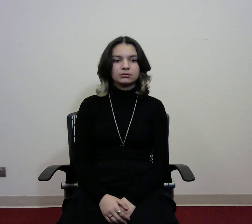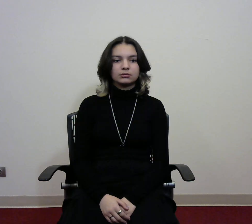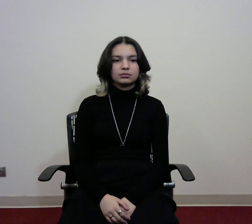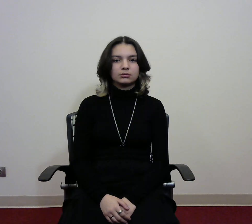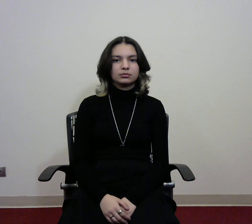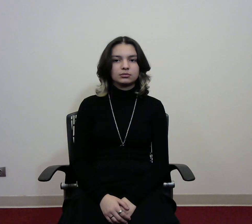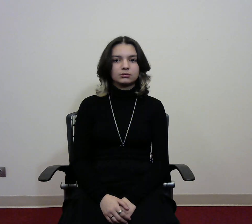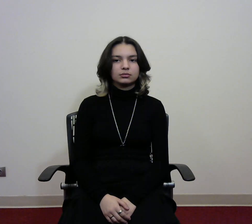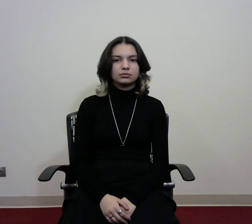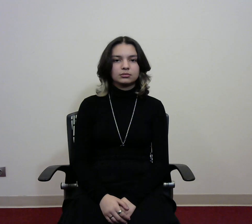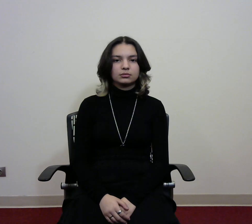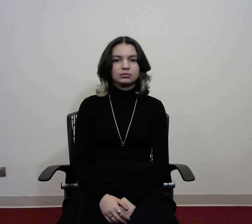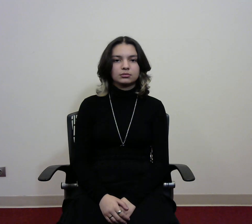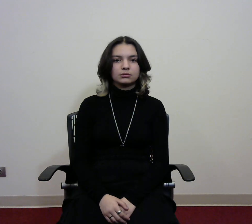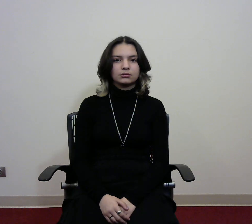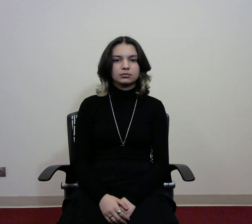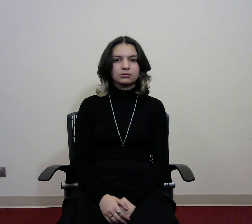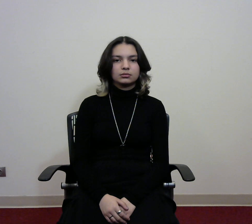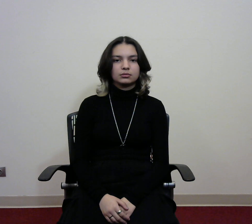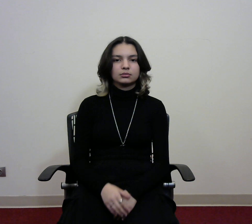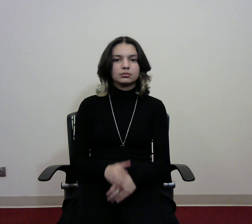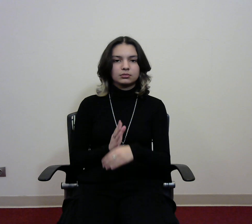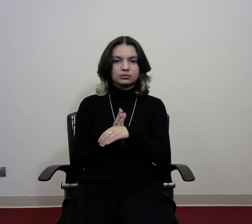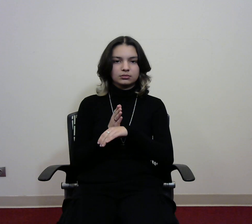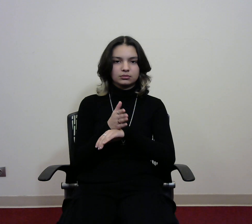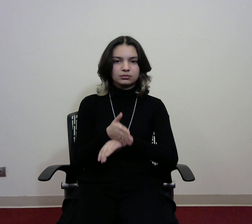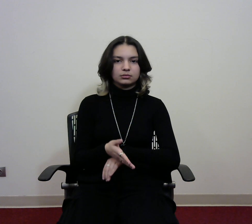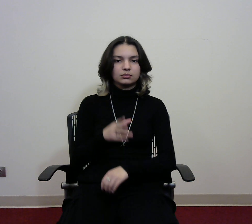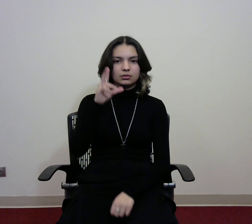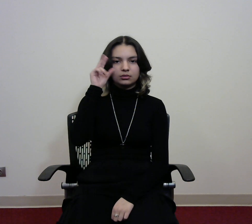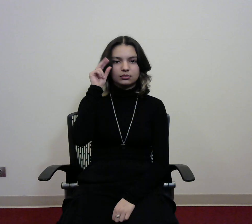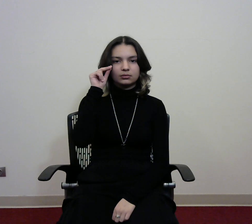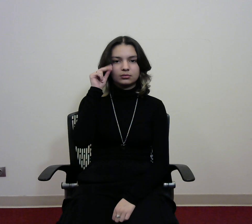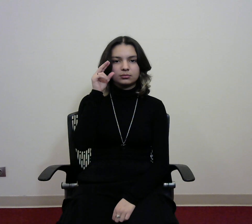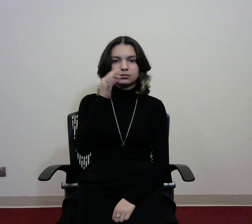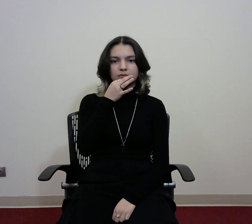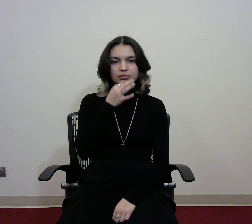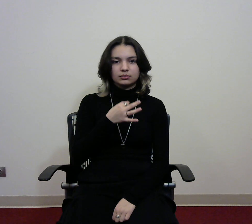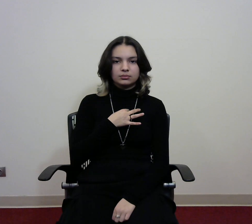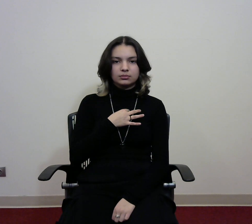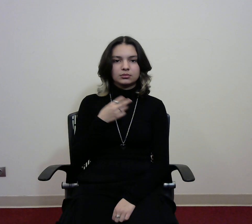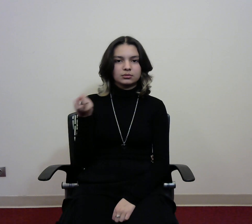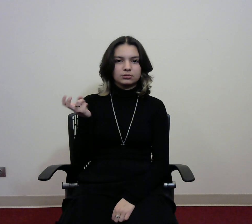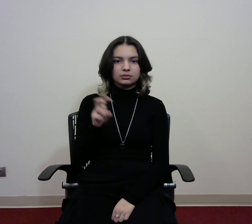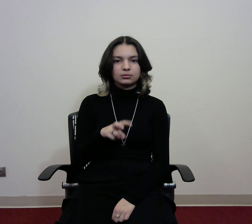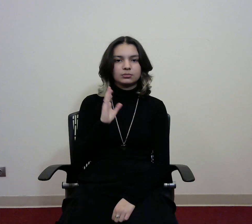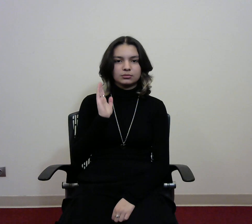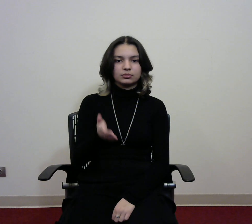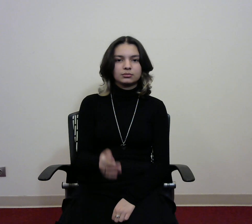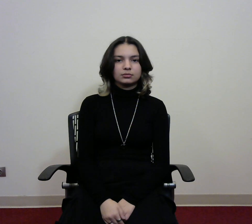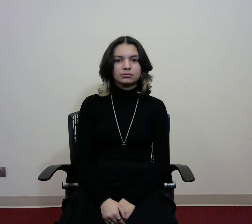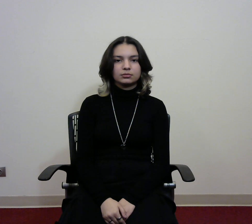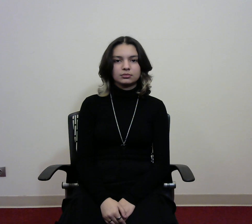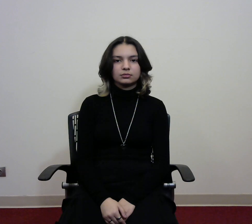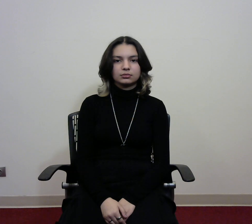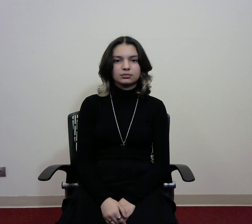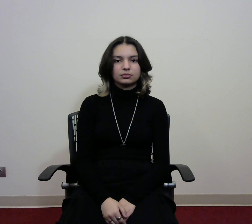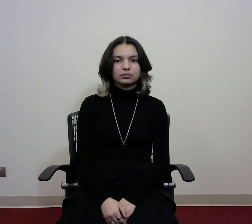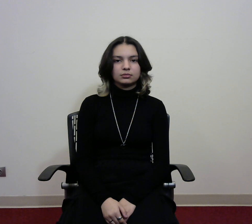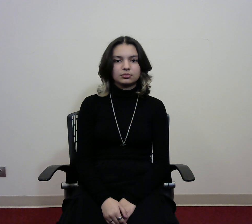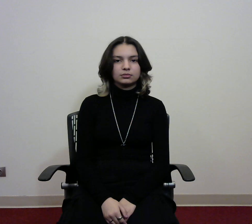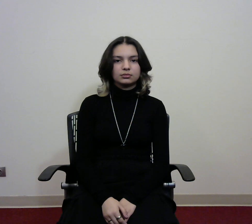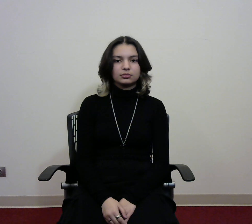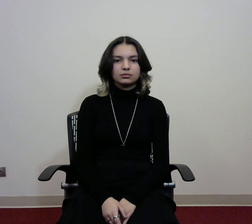Müraciətimə nə vaxt cavab gələcək?